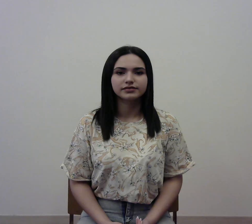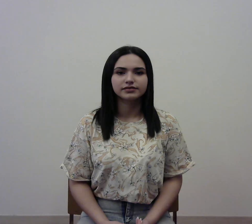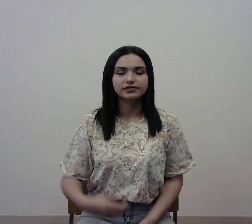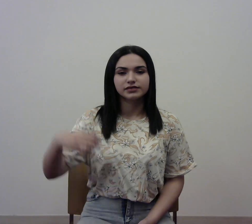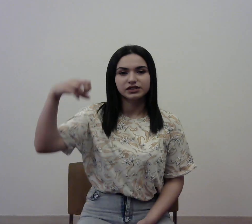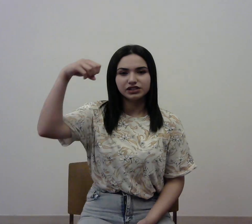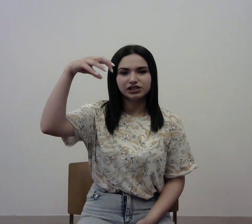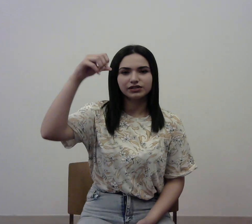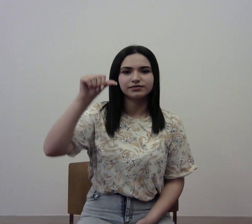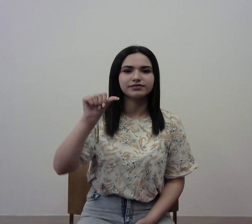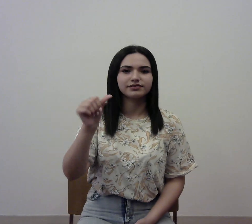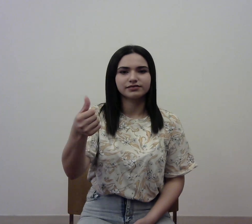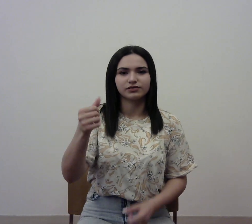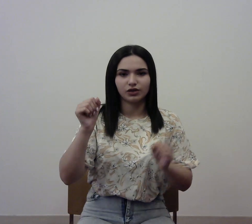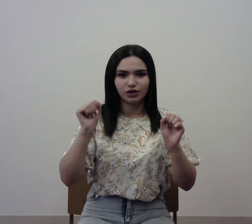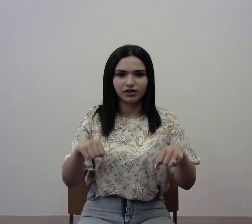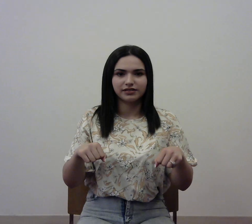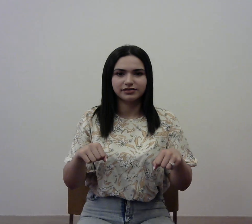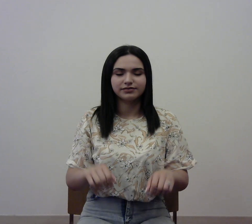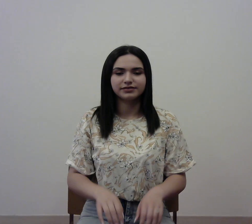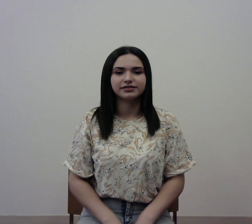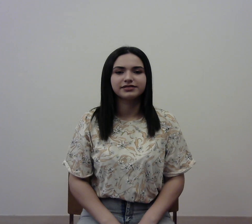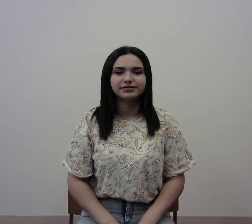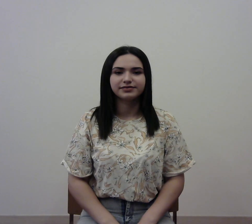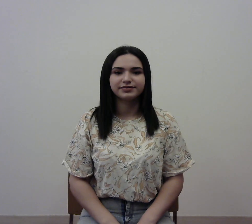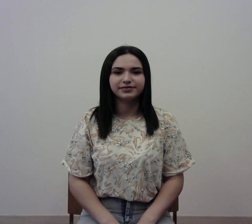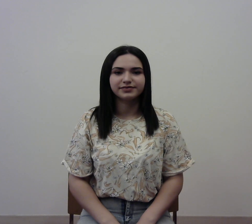İşığı yandırmaq olarmı?